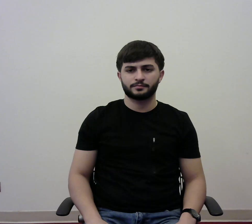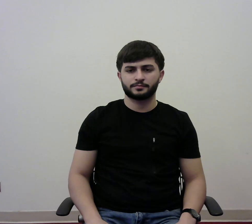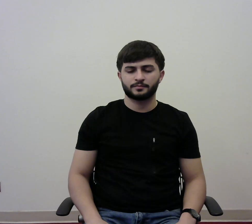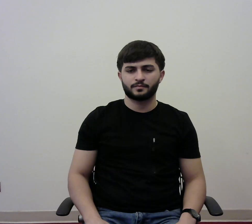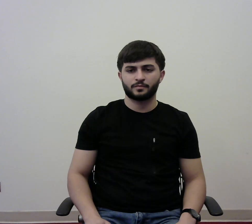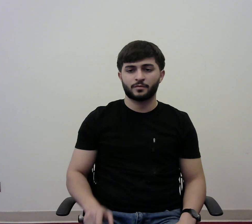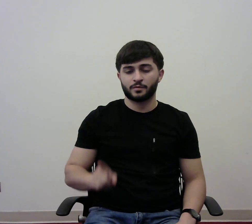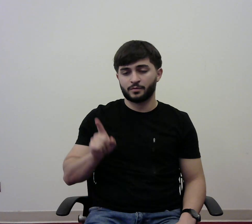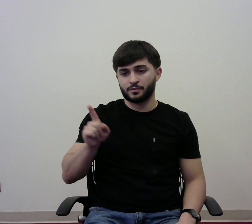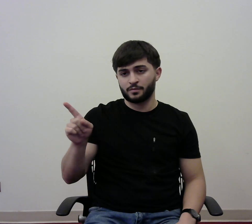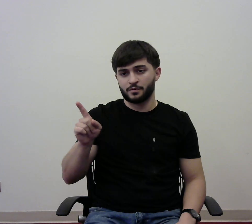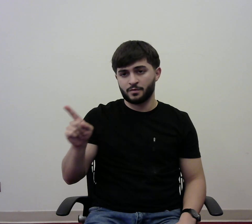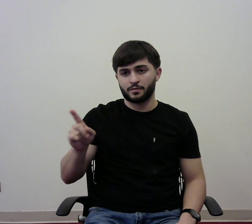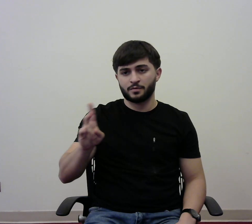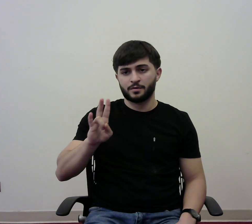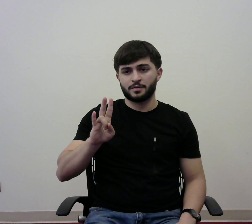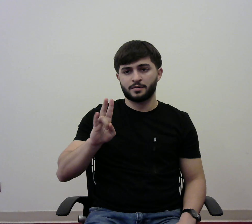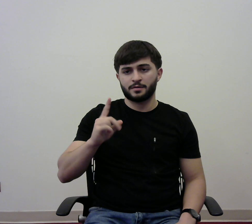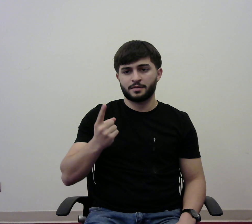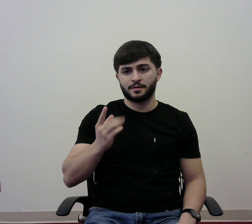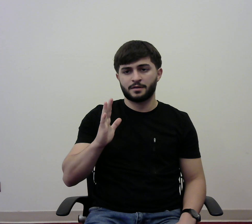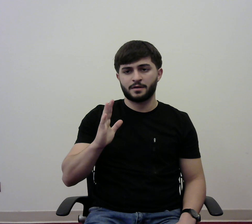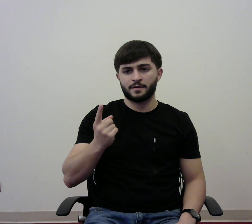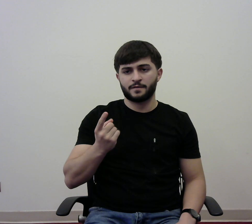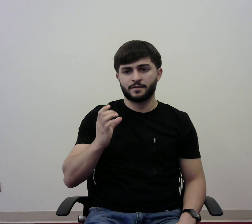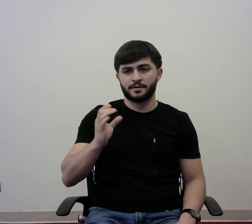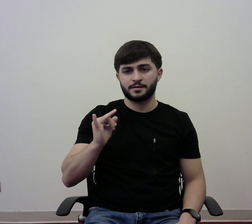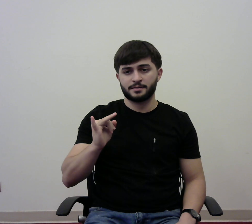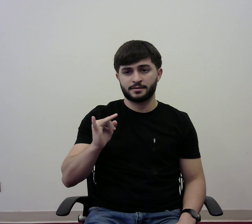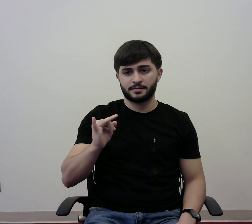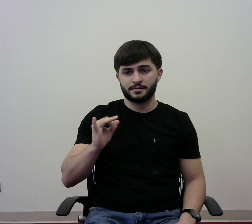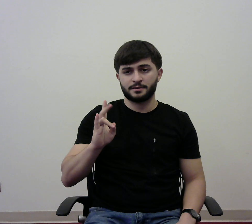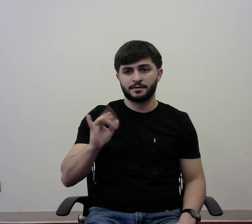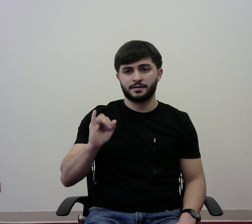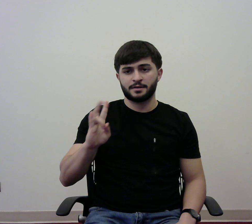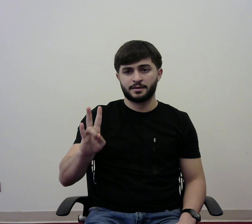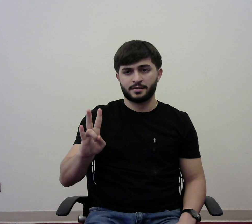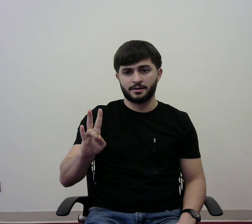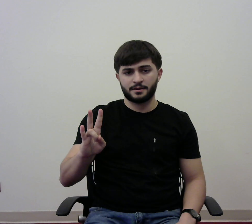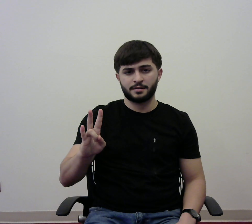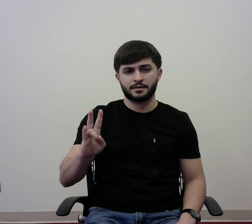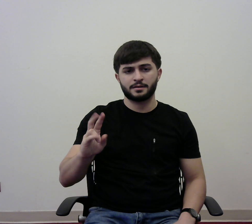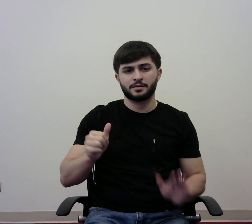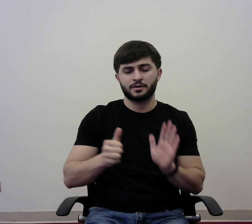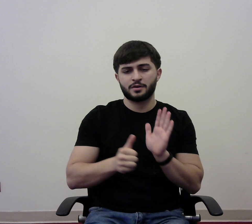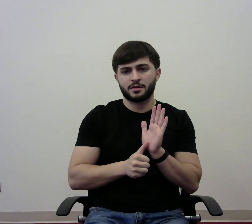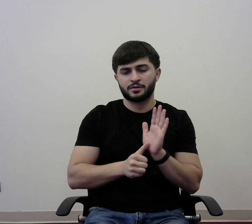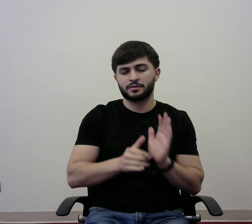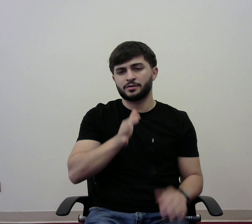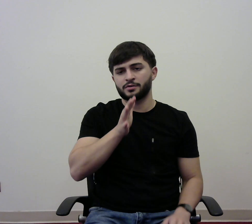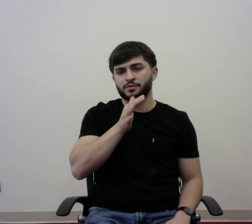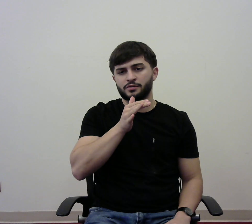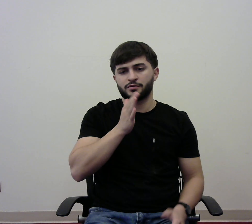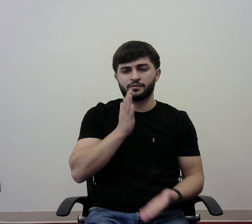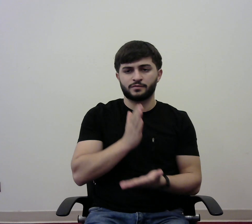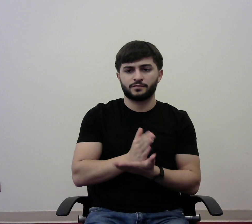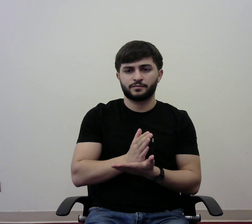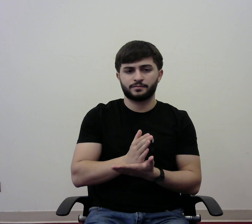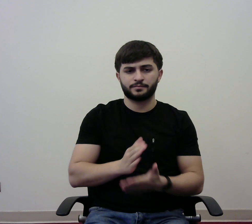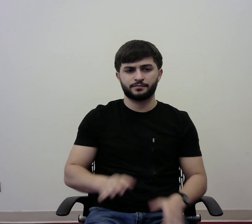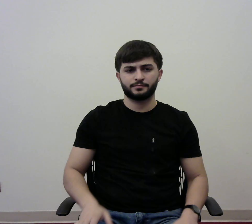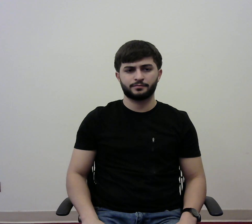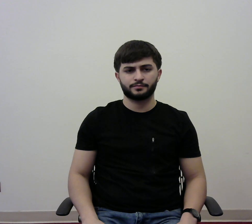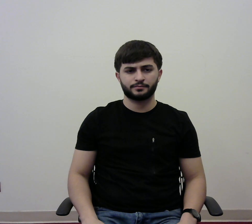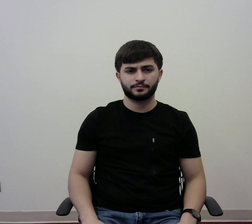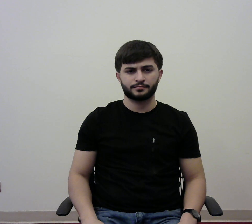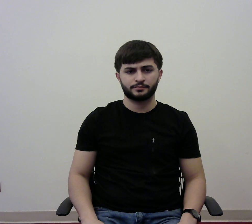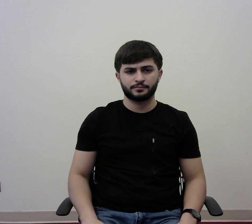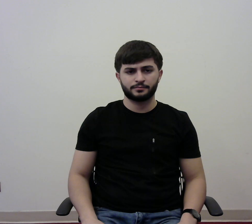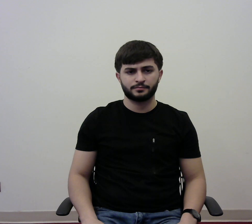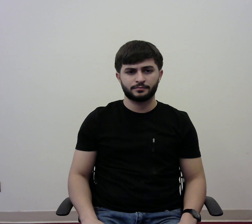Onun nəvəsinin 6 yaşı var